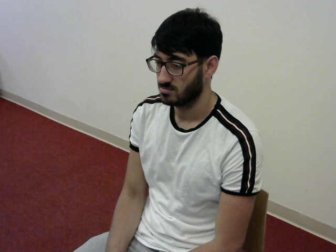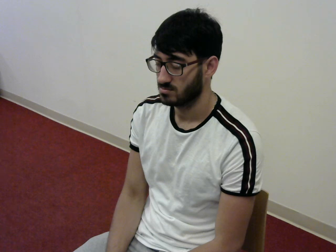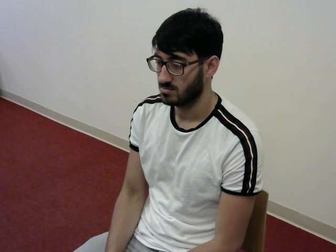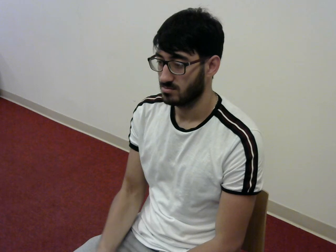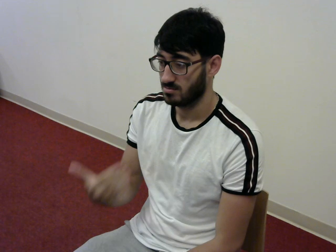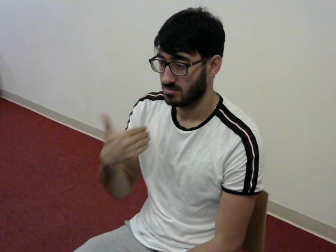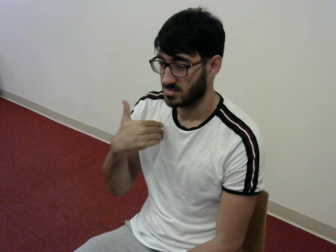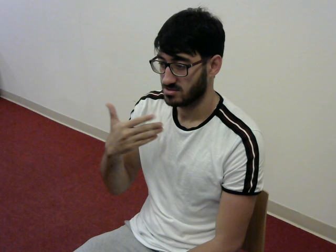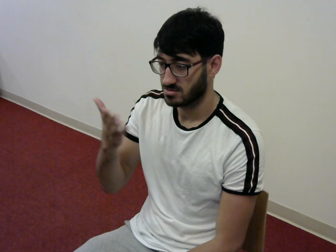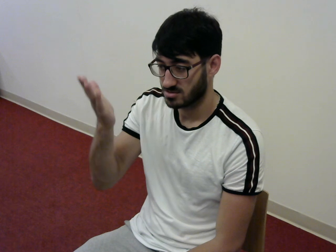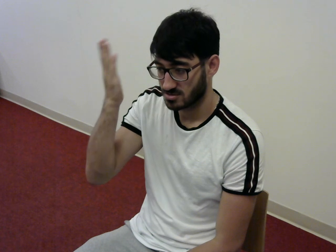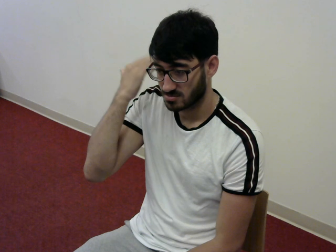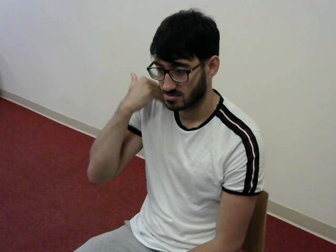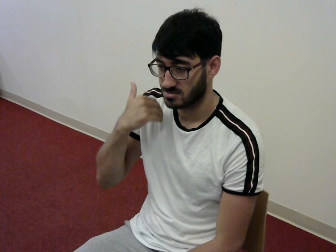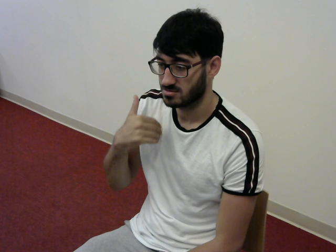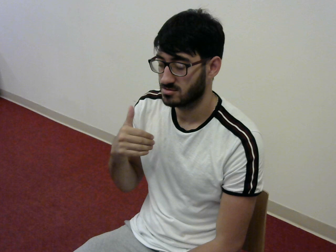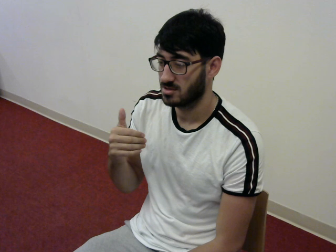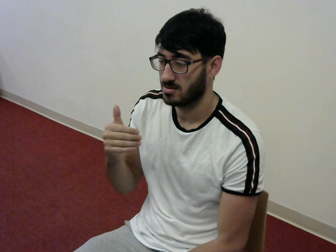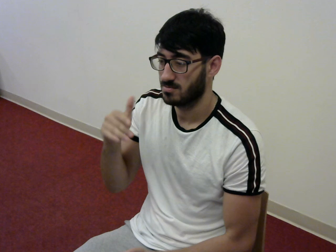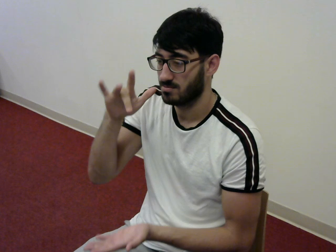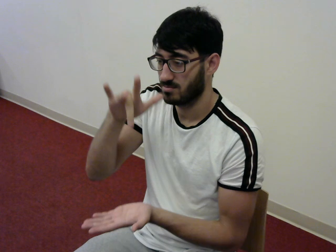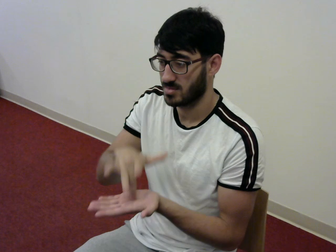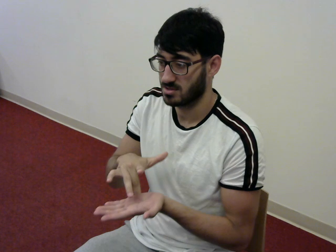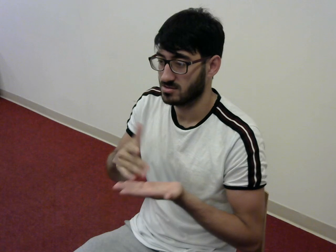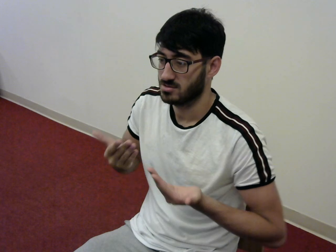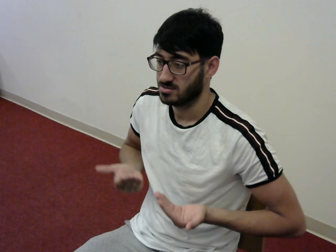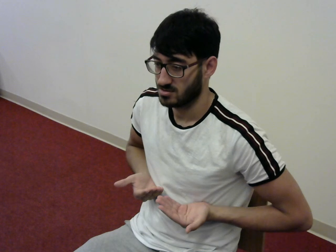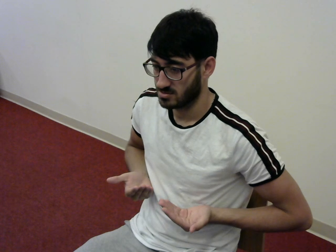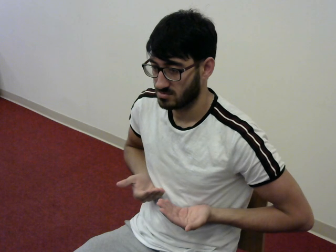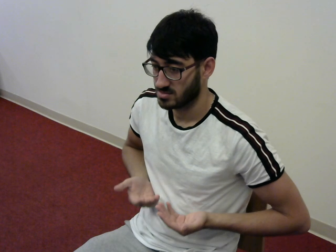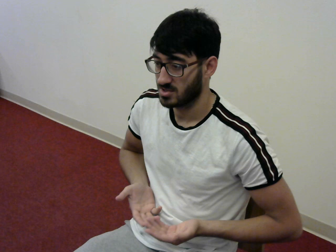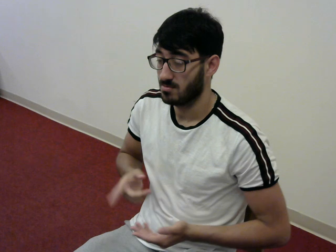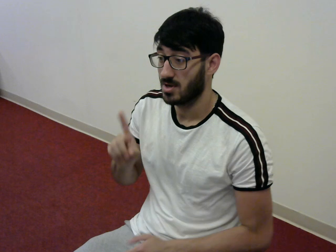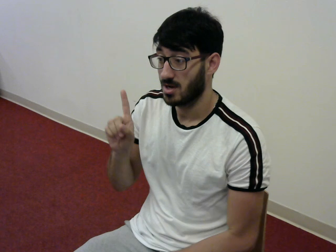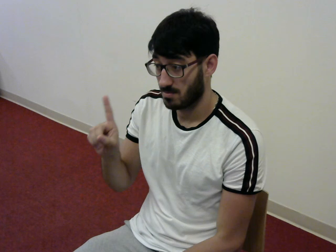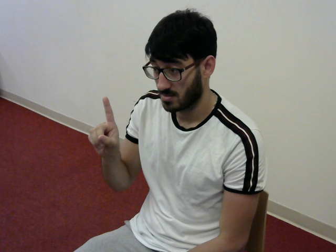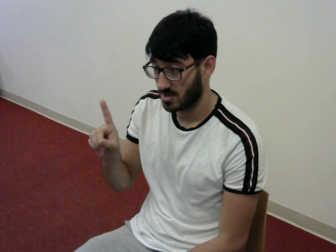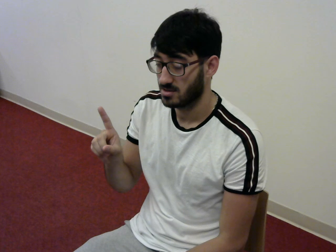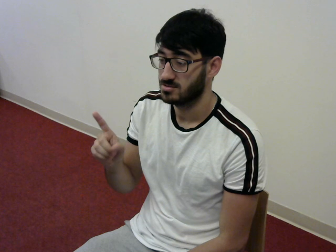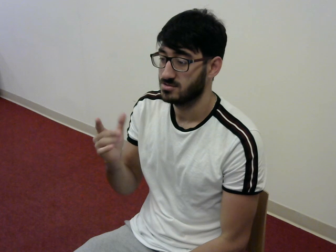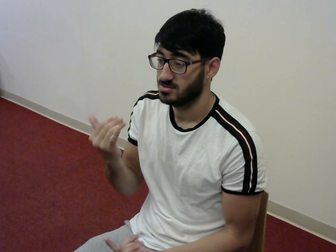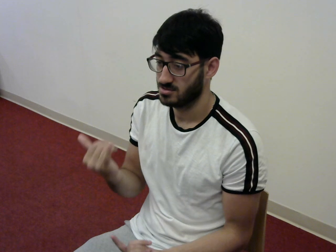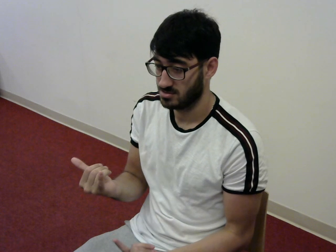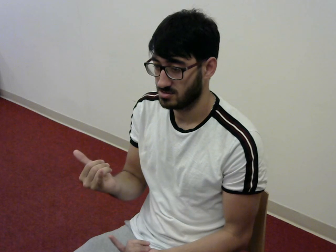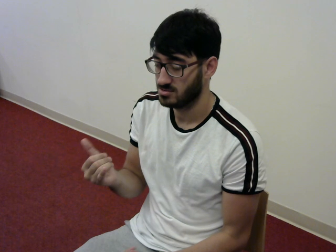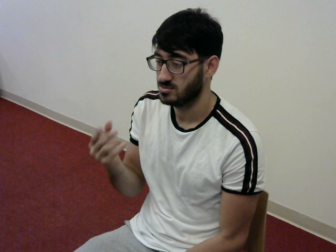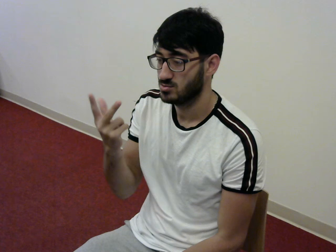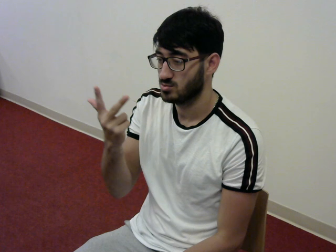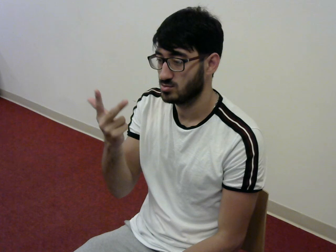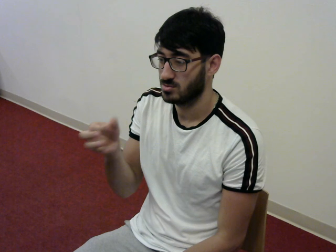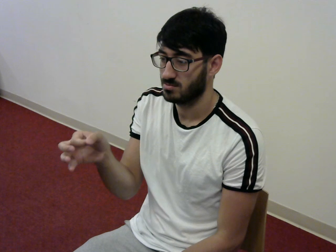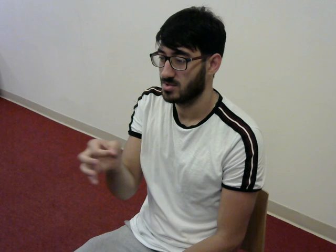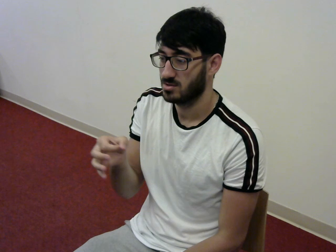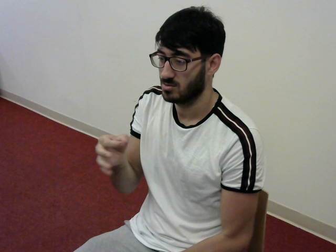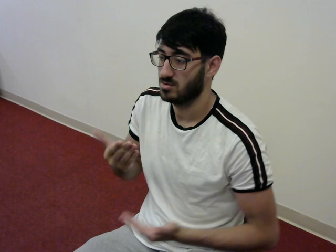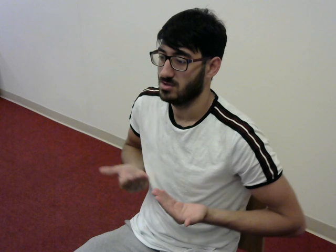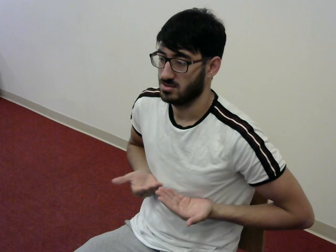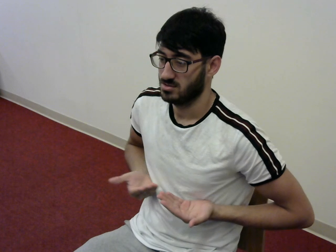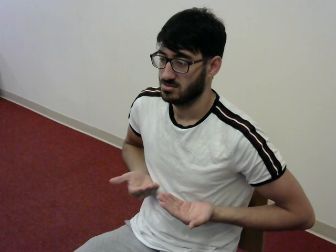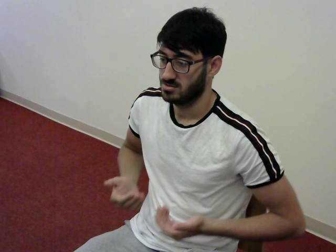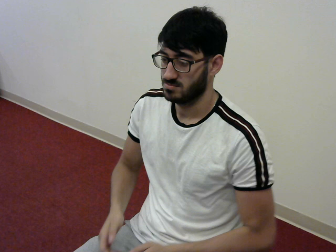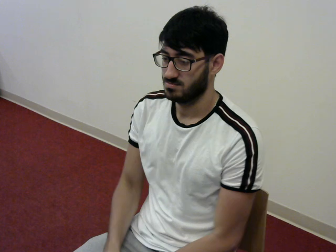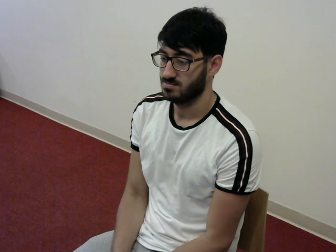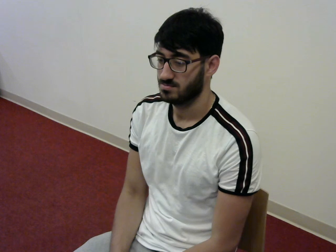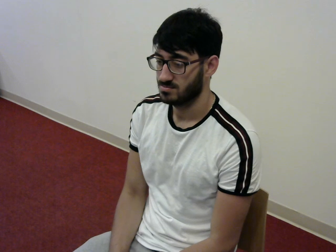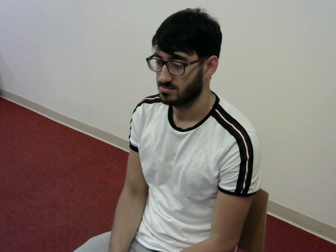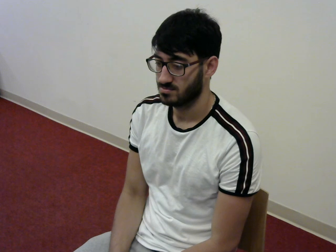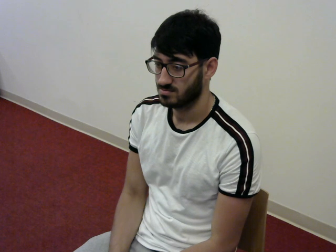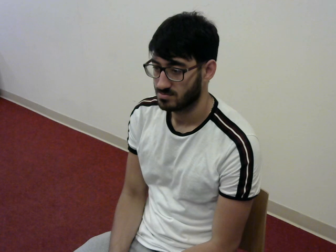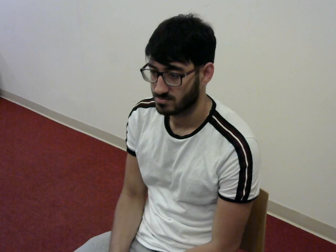Mən əvvəl mərkəzdə yaşamışam, amma indi 3-cü mikrorayonda yaşayıram